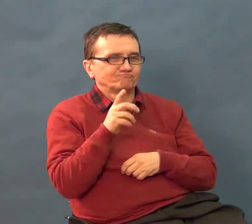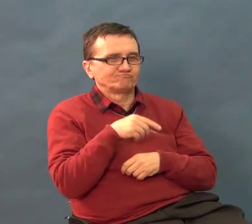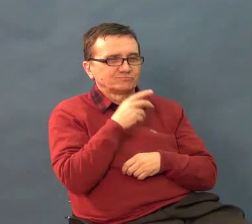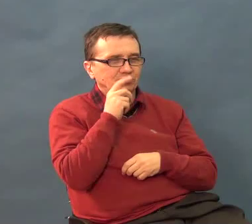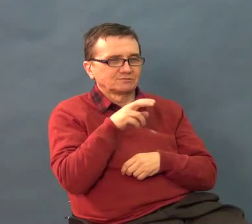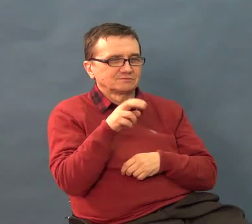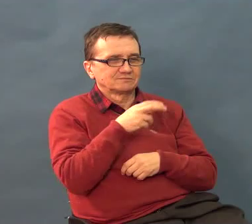Kot patrzy na huśtawkę.